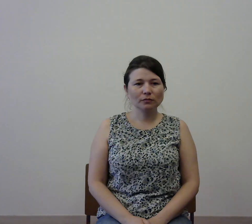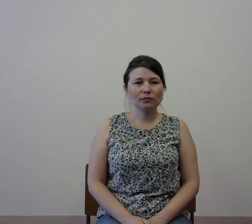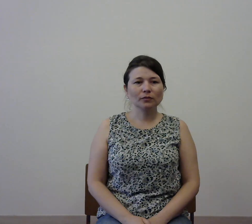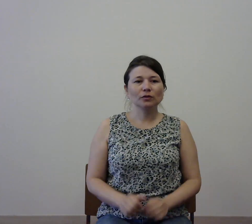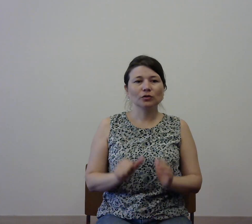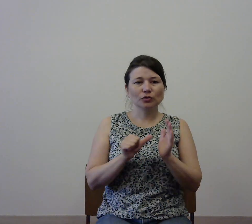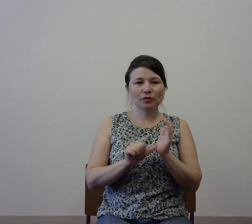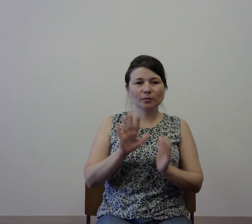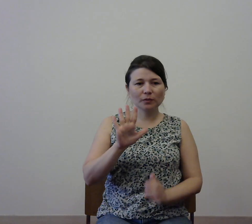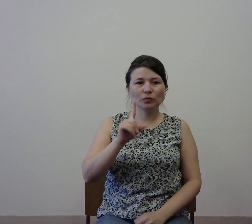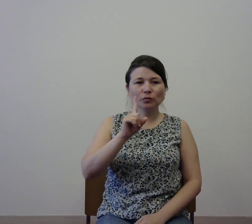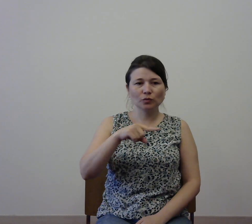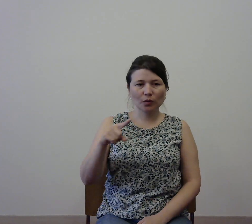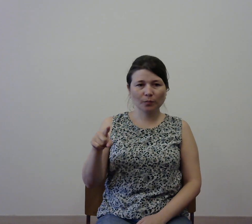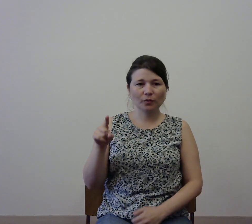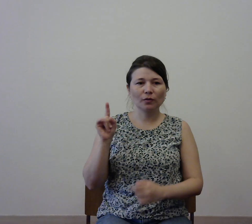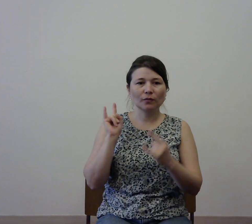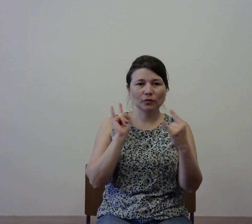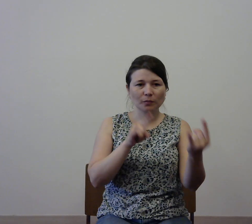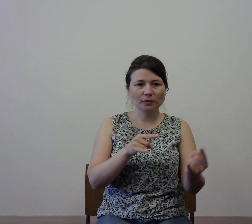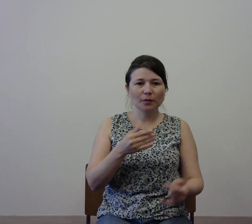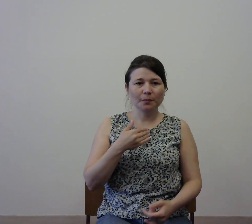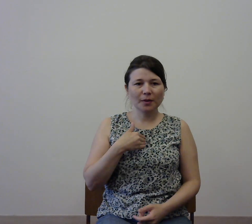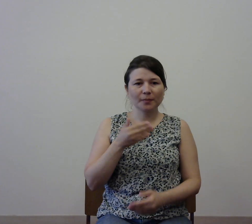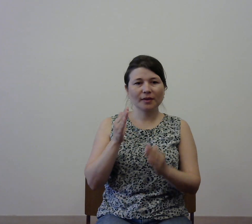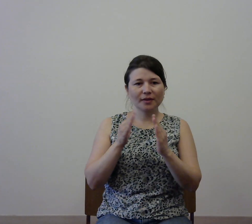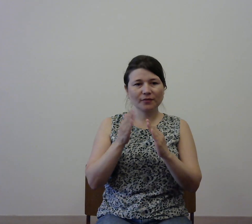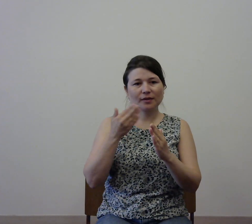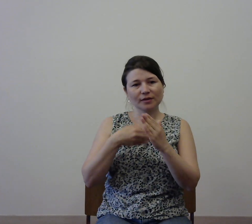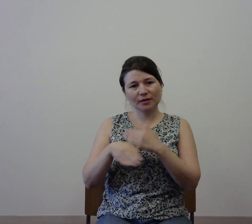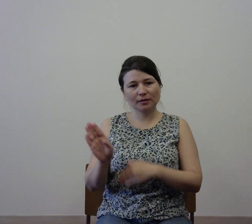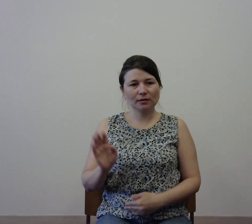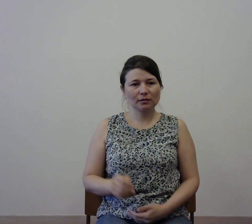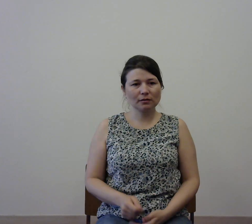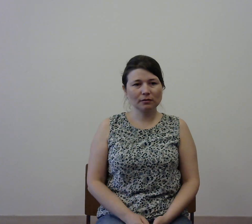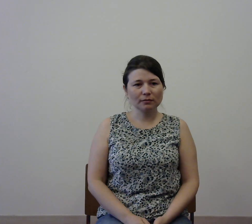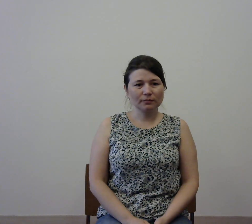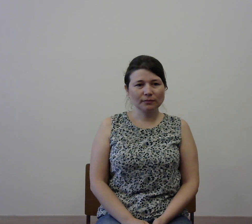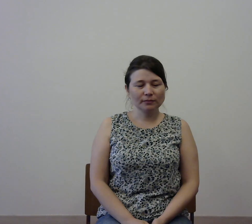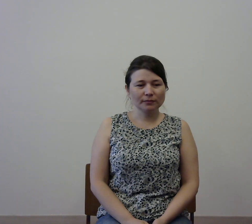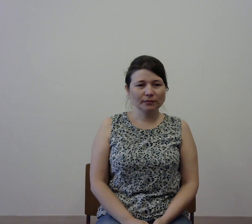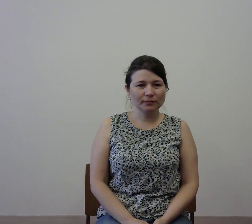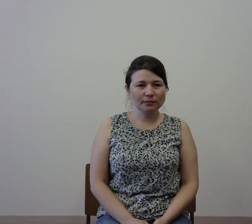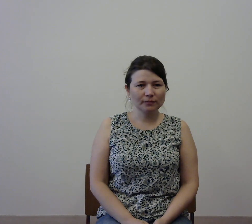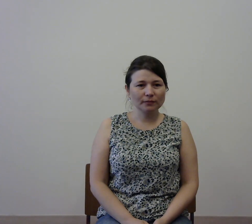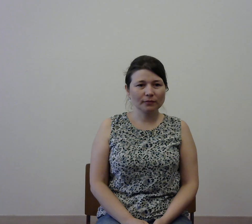65 saylı avtobus mənim evimə gedir